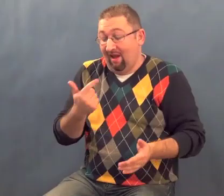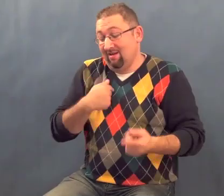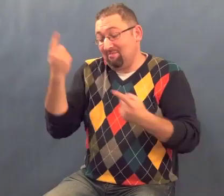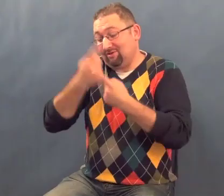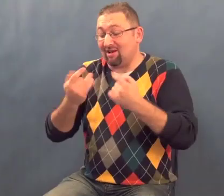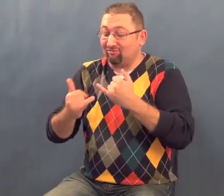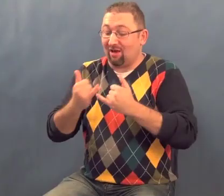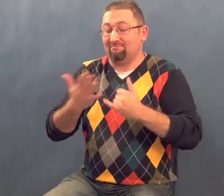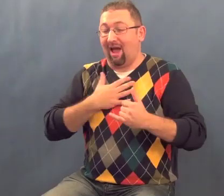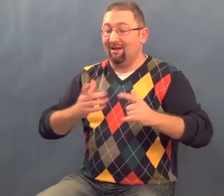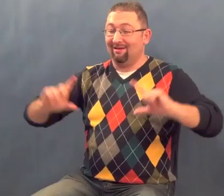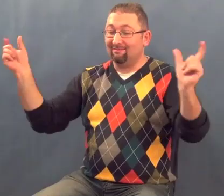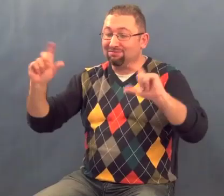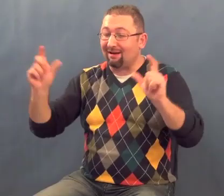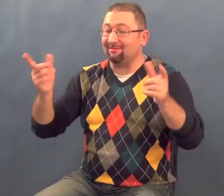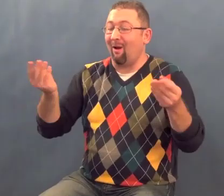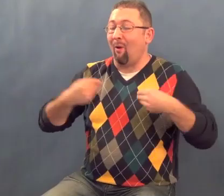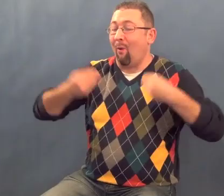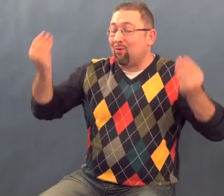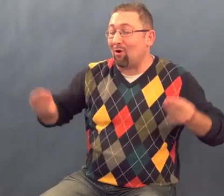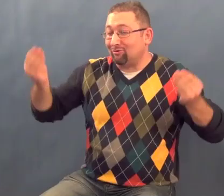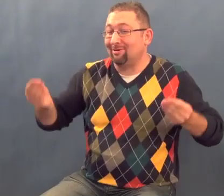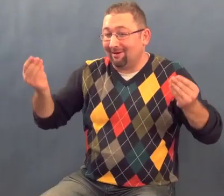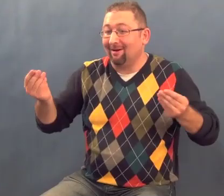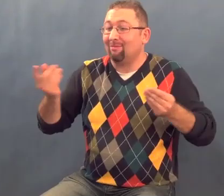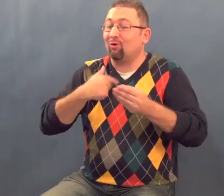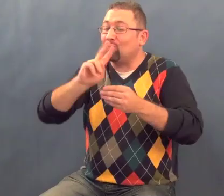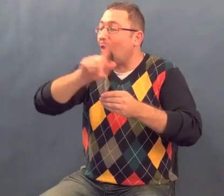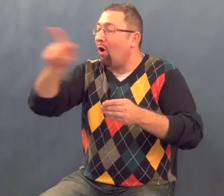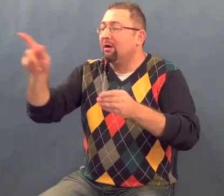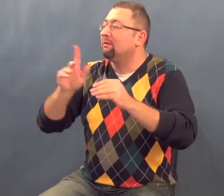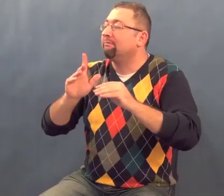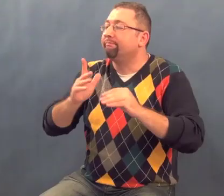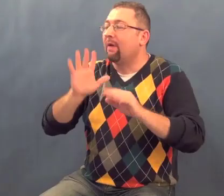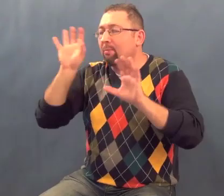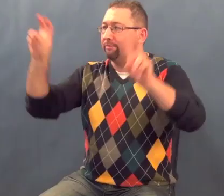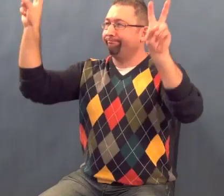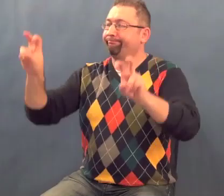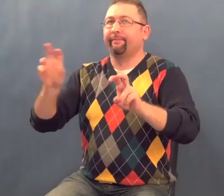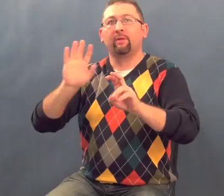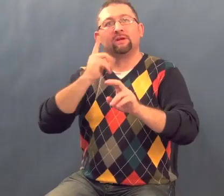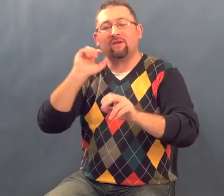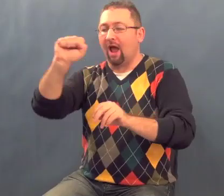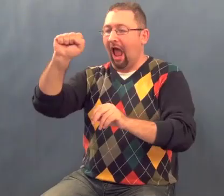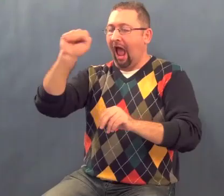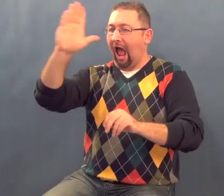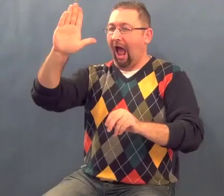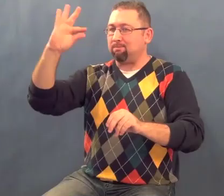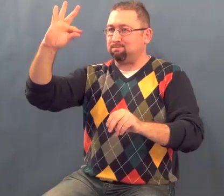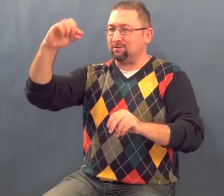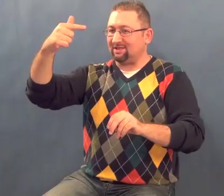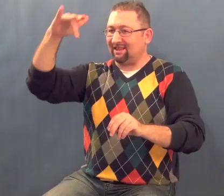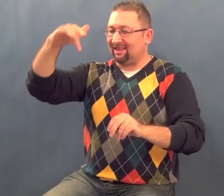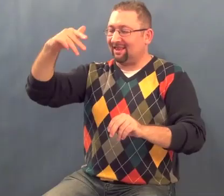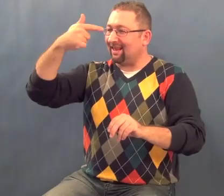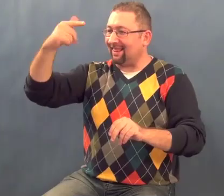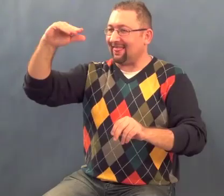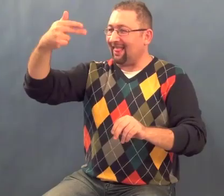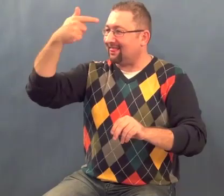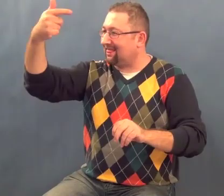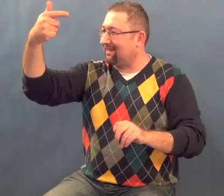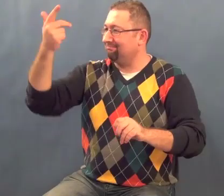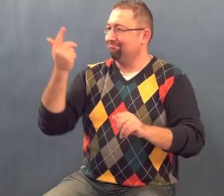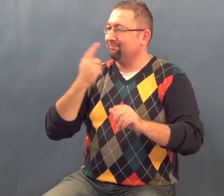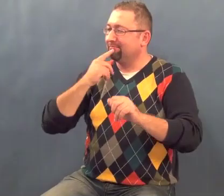Myślę, że jeżeli jest impreza, urodziny i ktoś jest abstynentem.